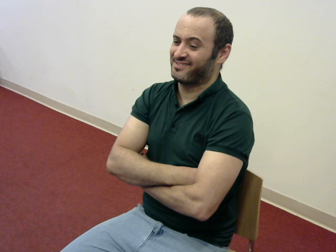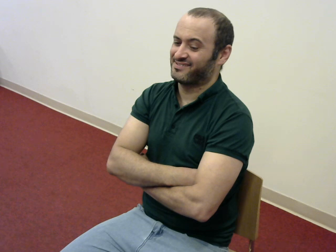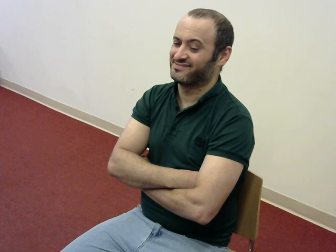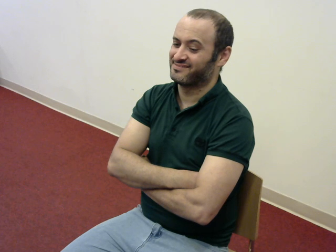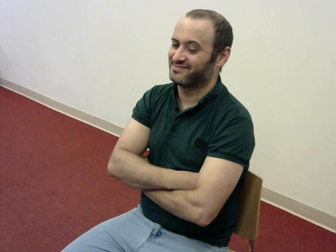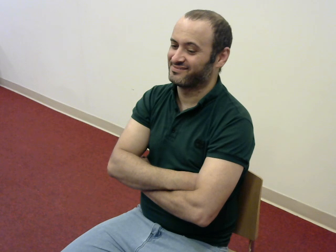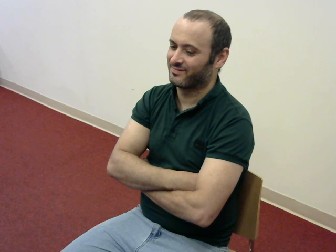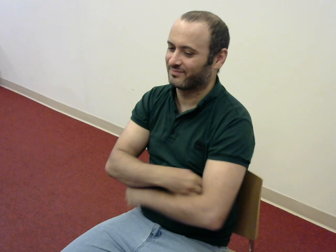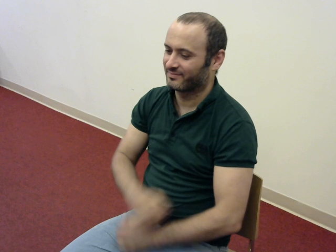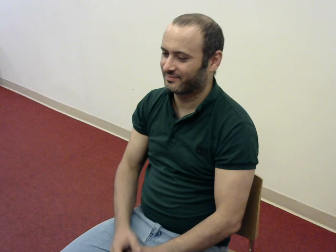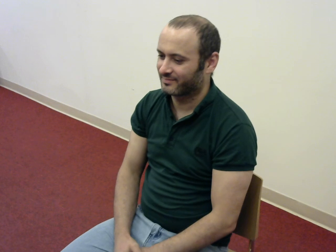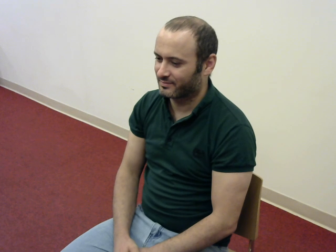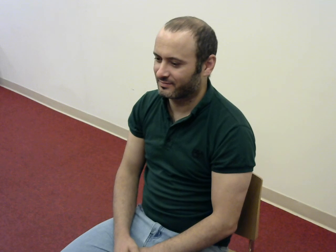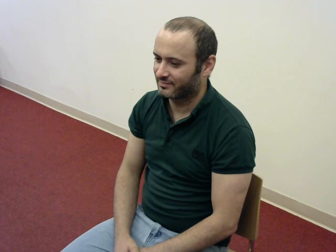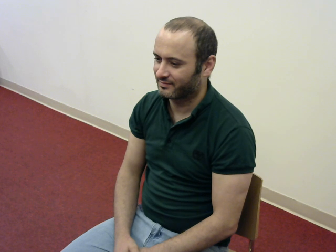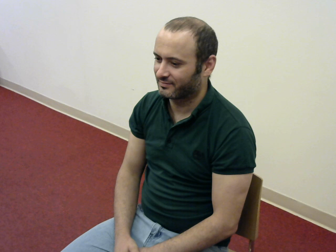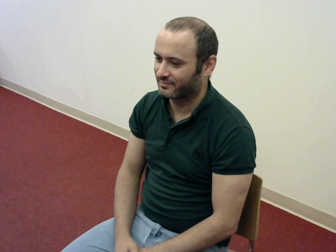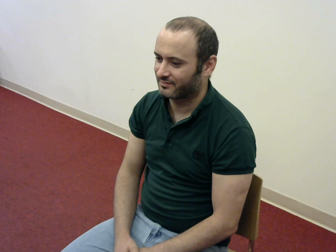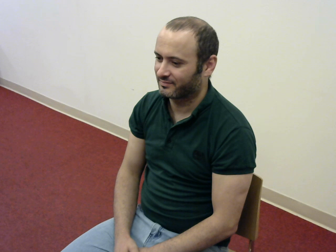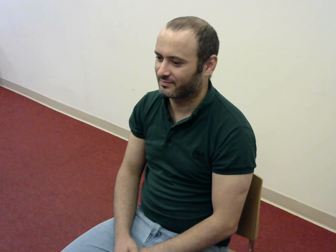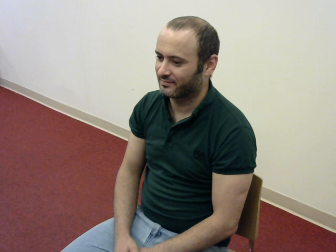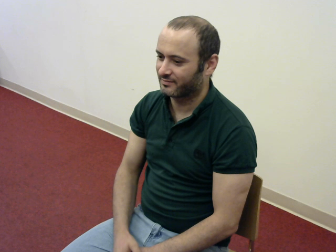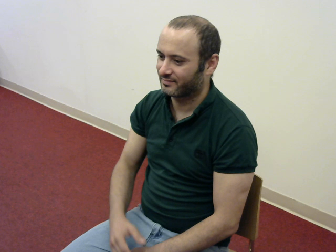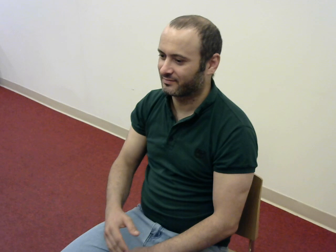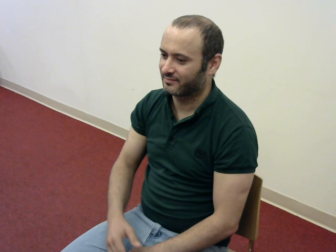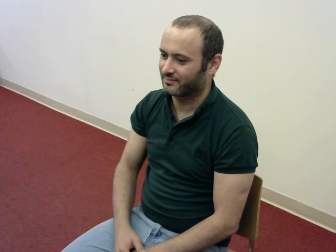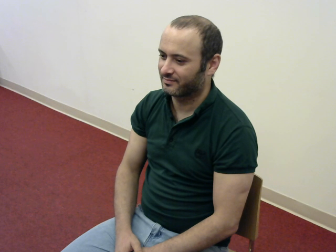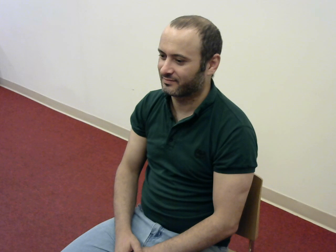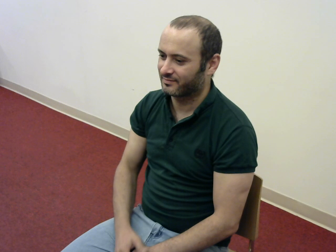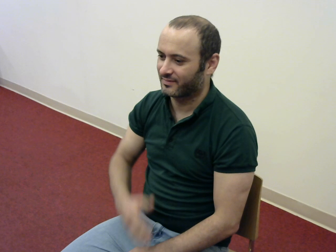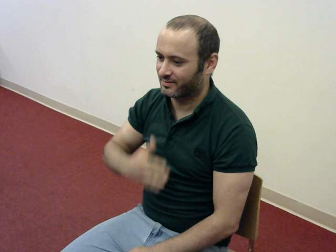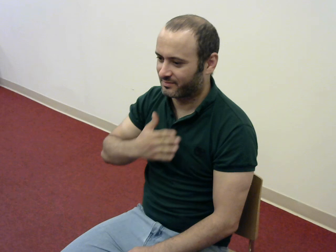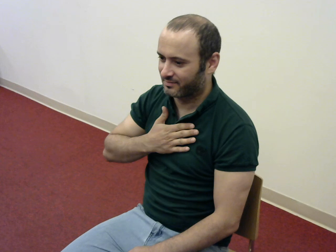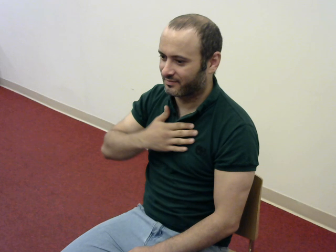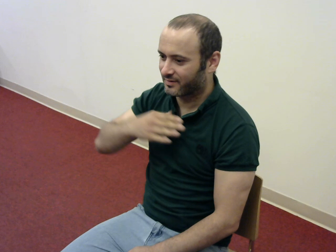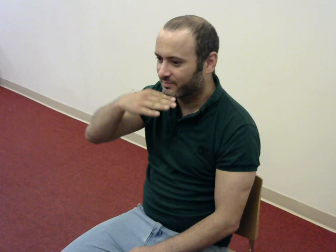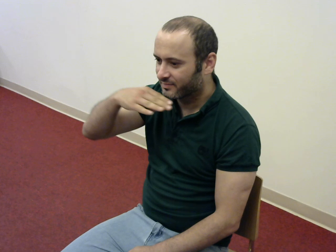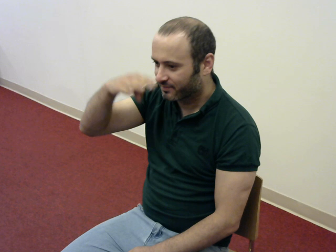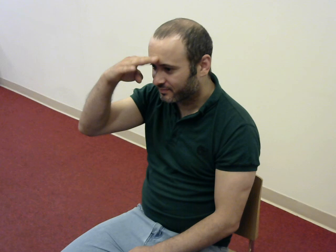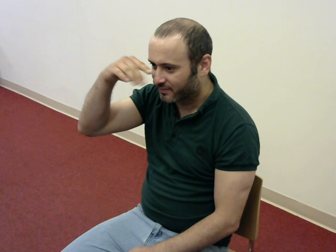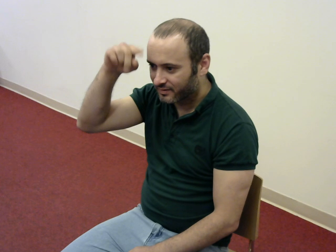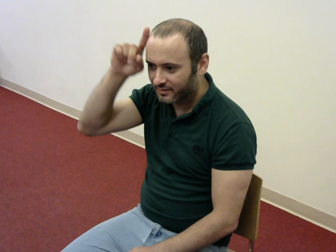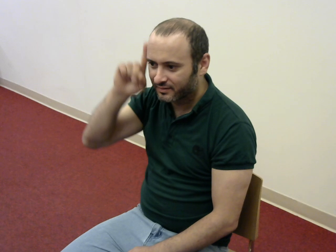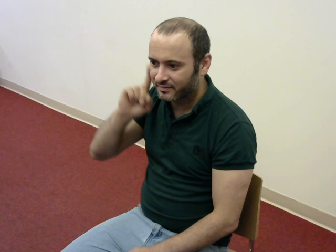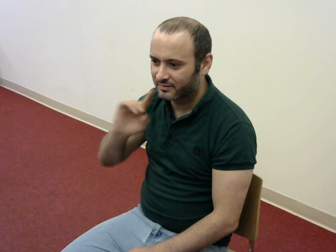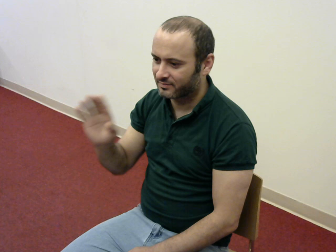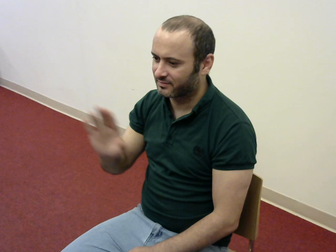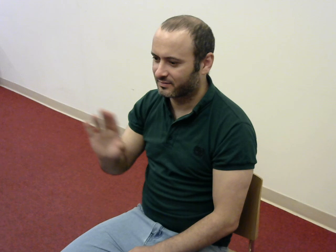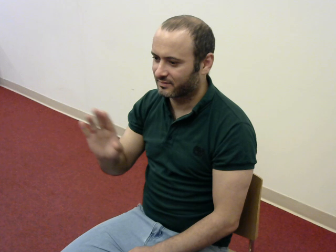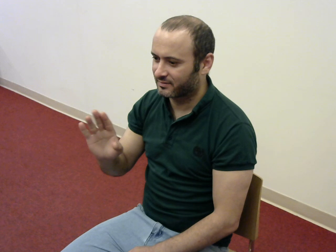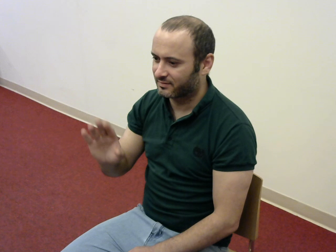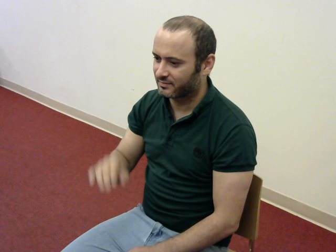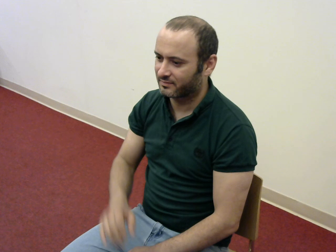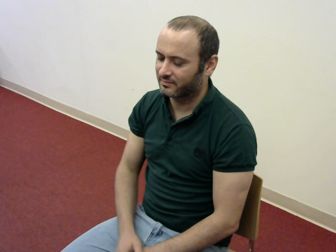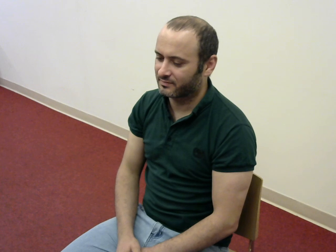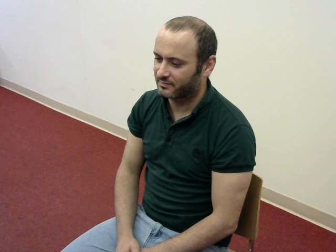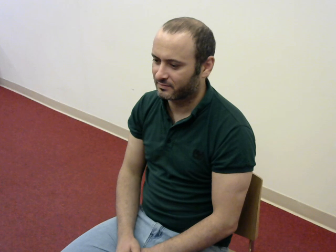Mənim atam azərbaycanlı deyil